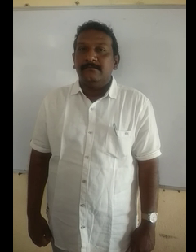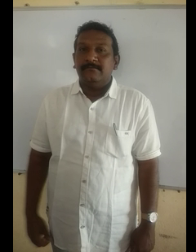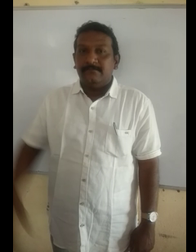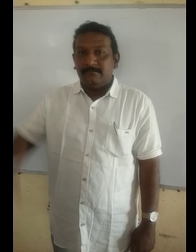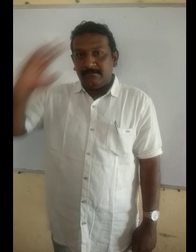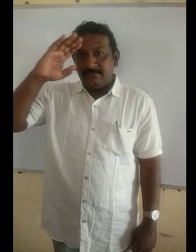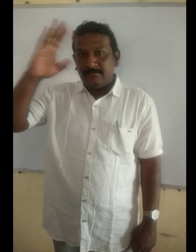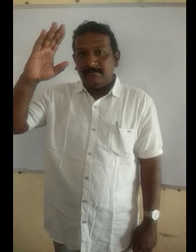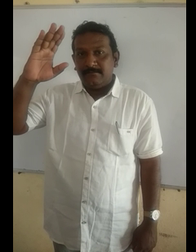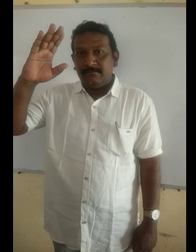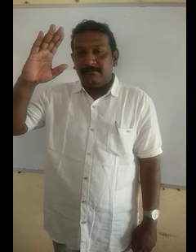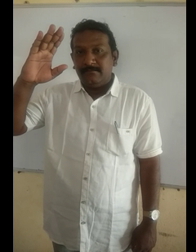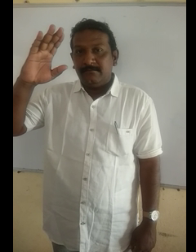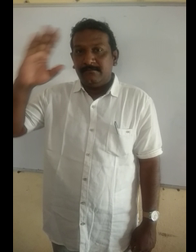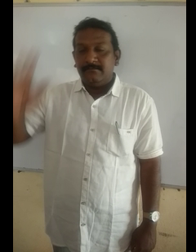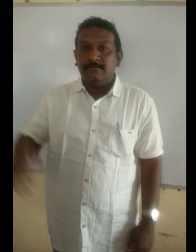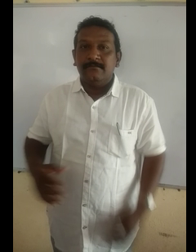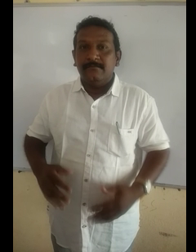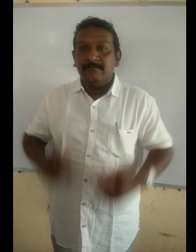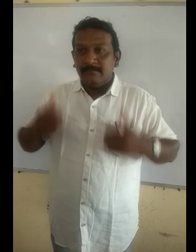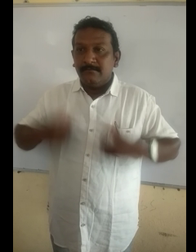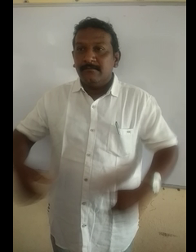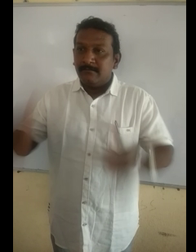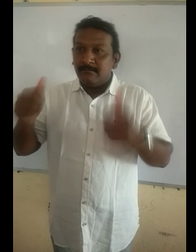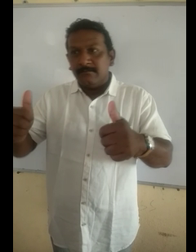hi how are you